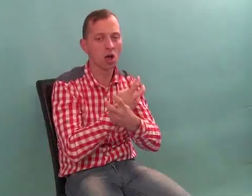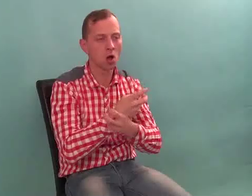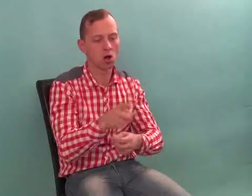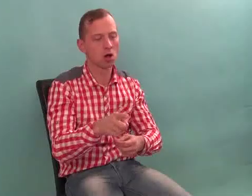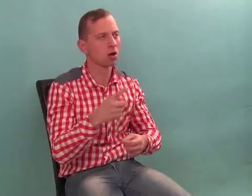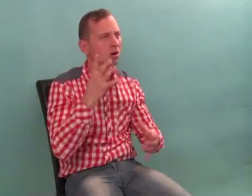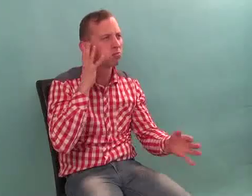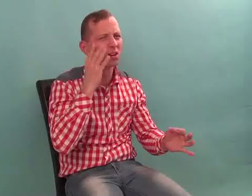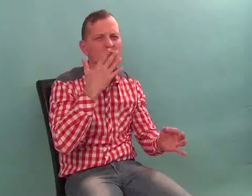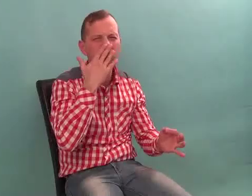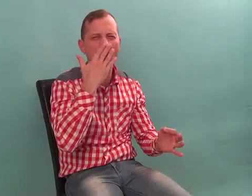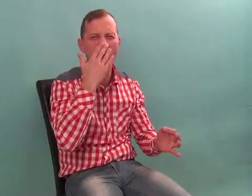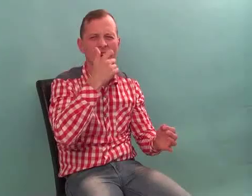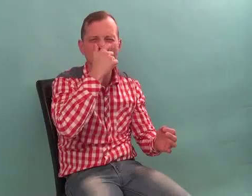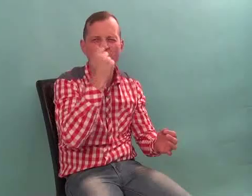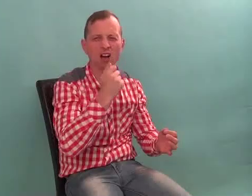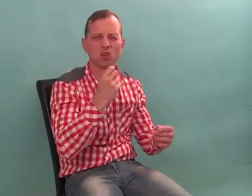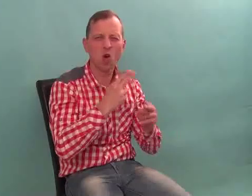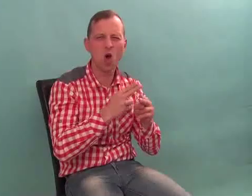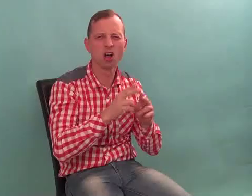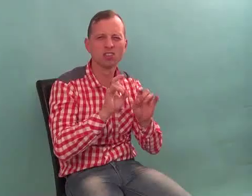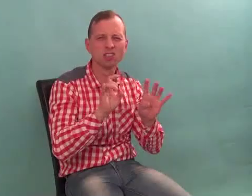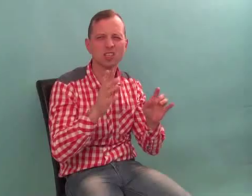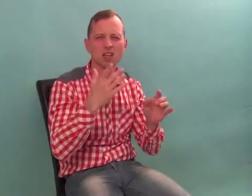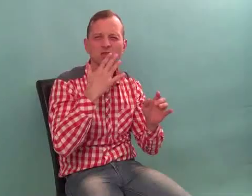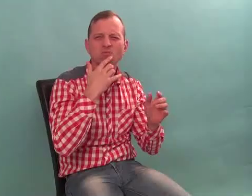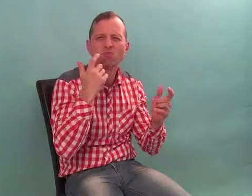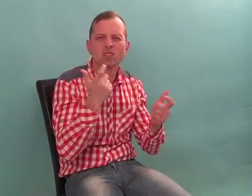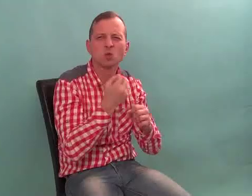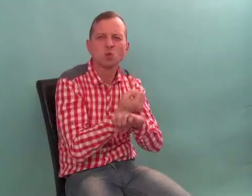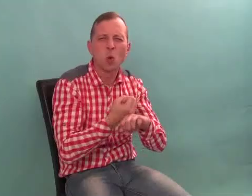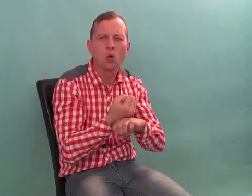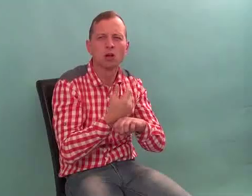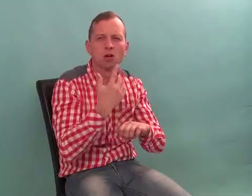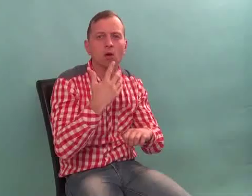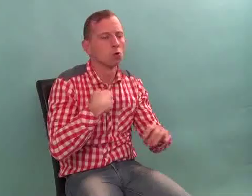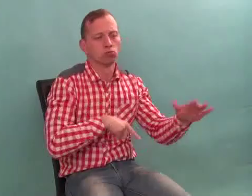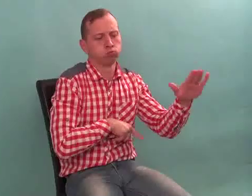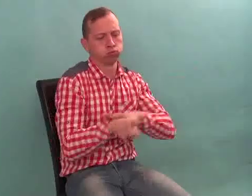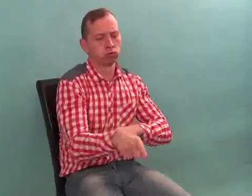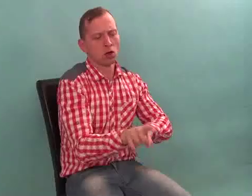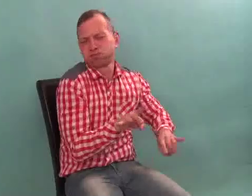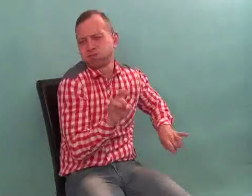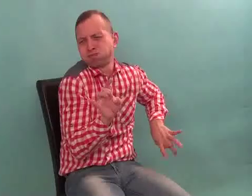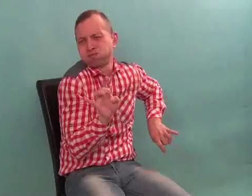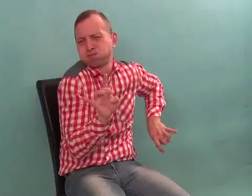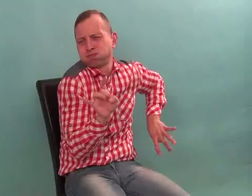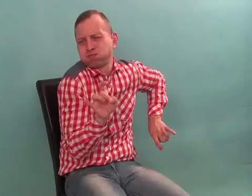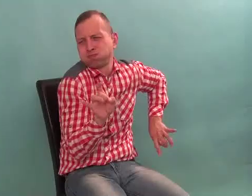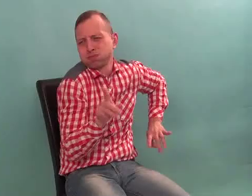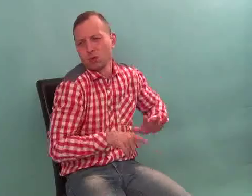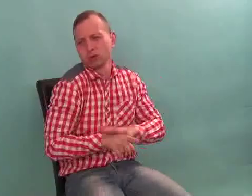Jest to taki trujący zapach, jak choroby i śmierdzi, jest to niebezpiecznie, to toksyczny zapach, więc trzeba szybko uciekać.